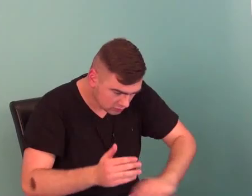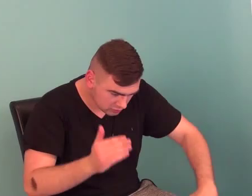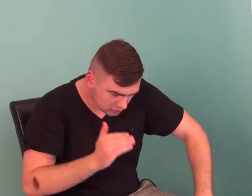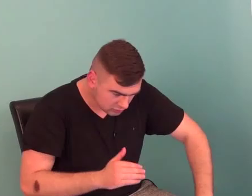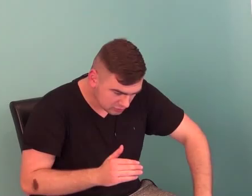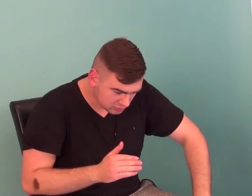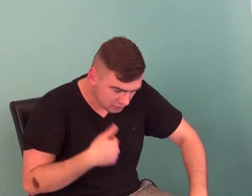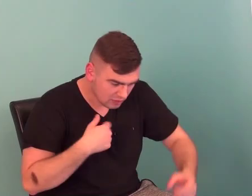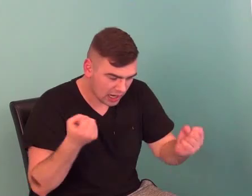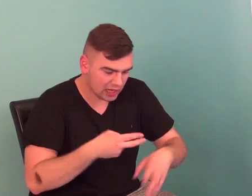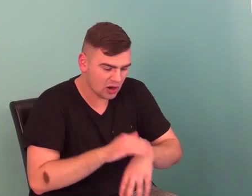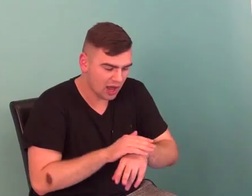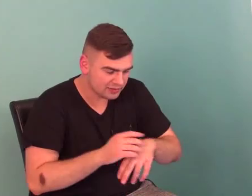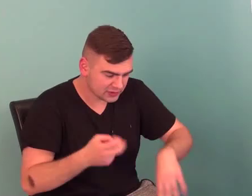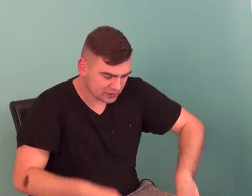Następnego to mam kino z kolegami.